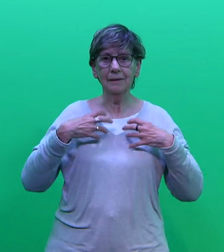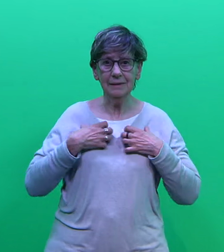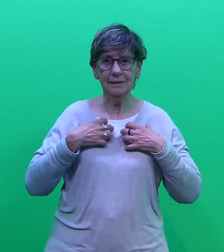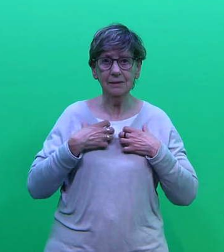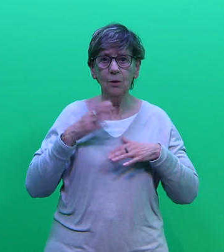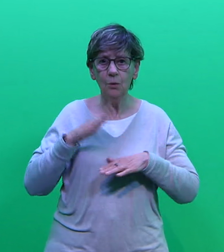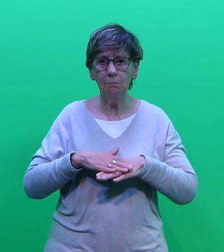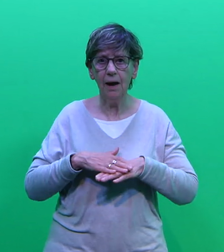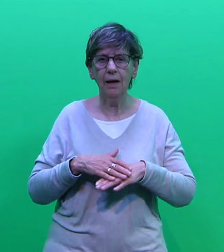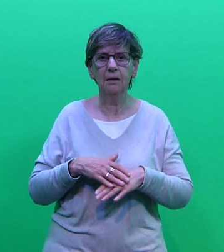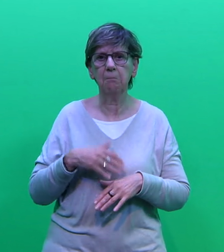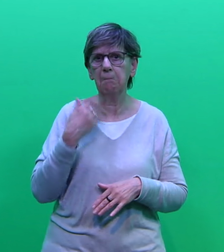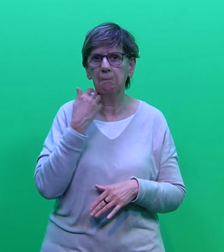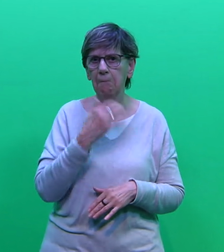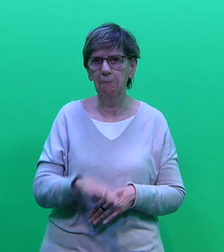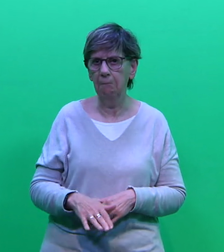No sé per què sento els pulmons atapeïts.